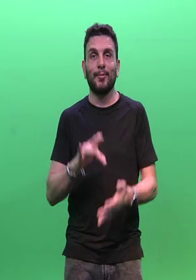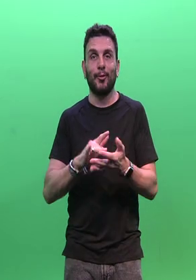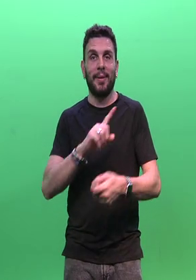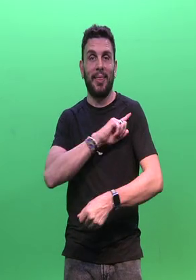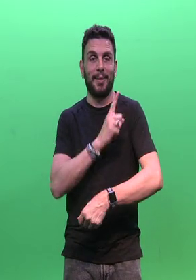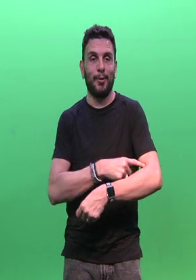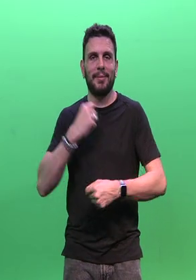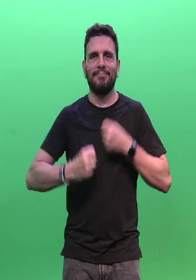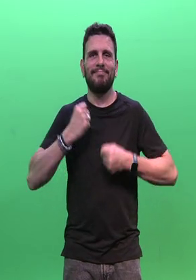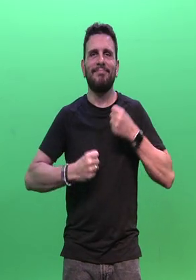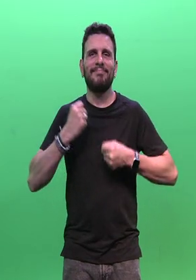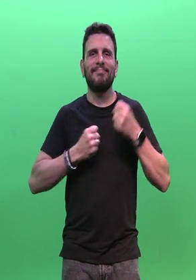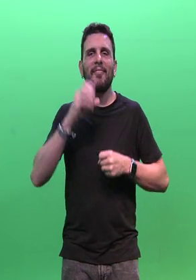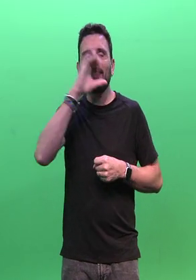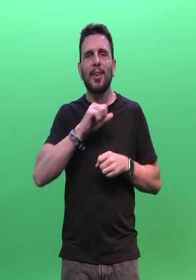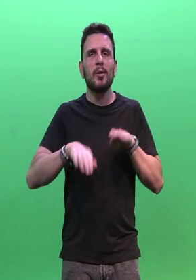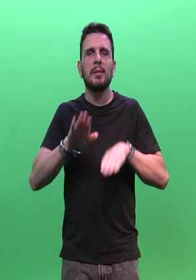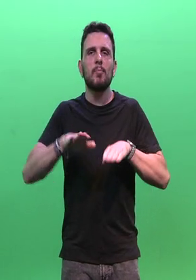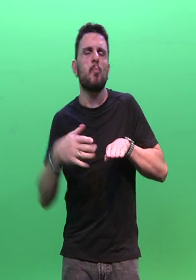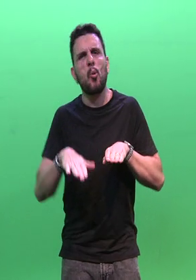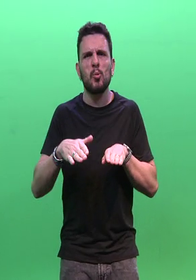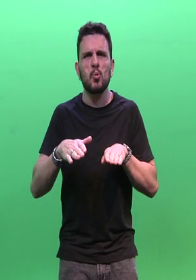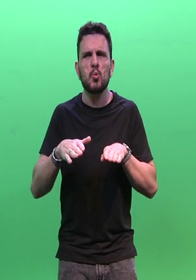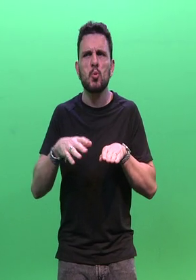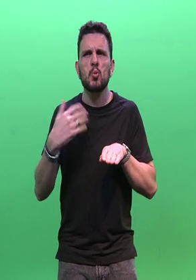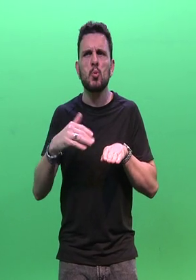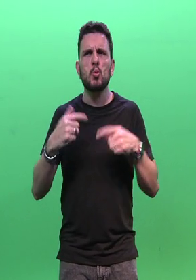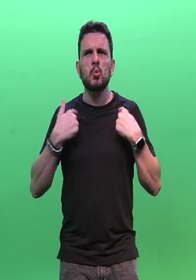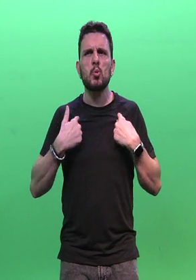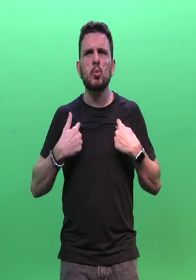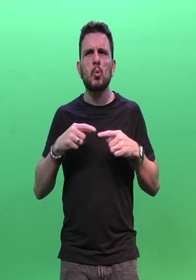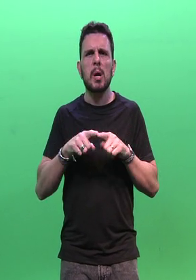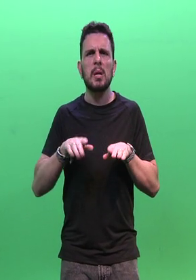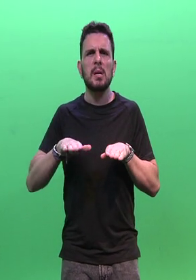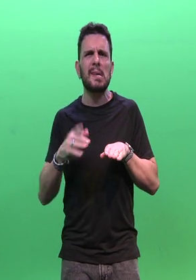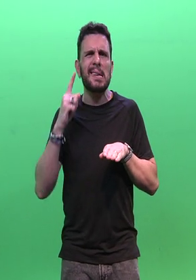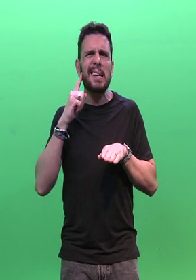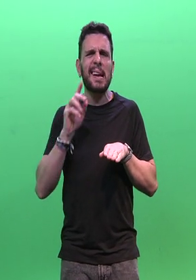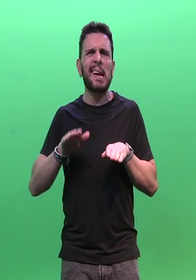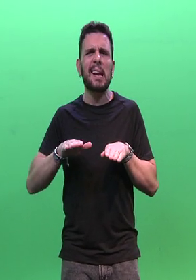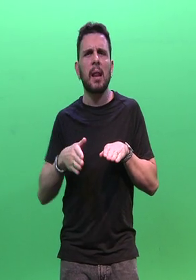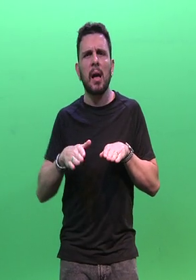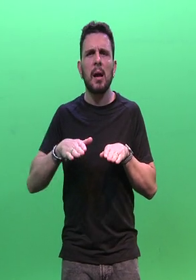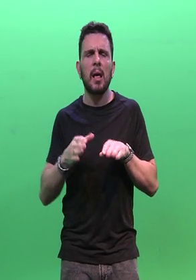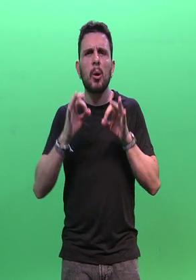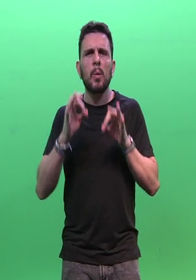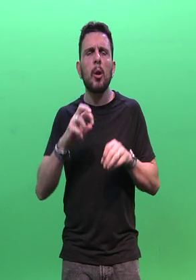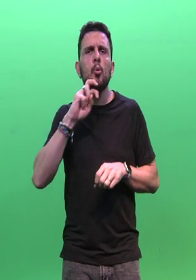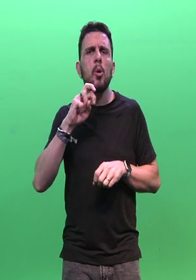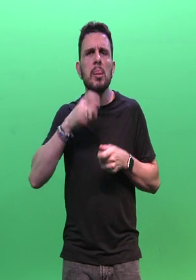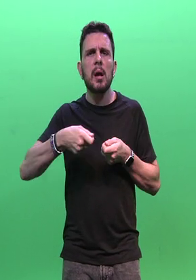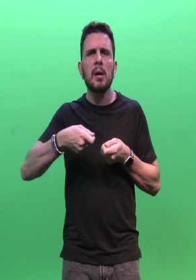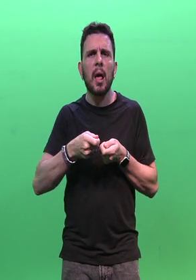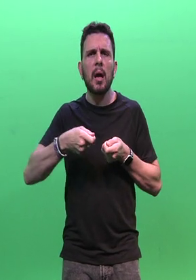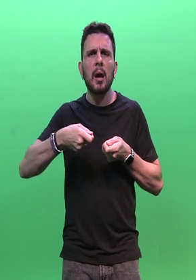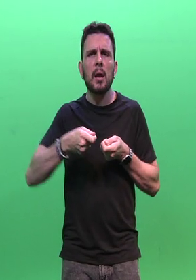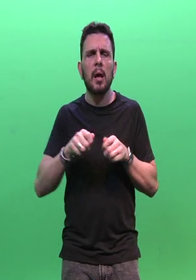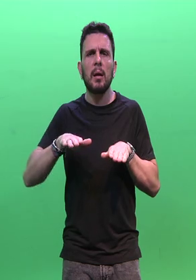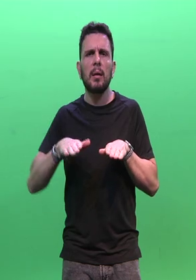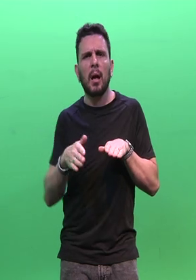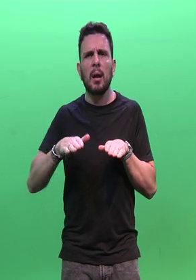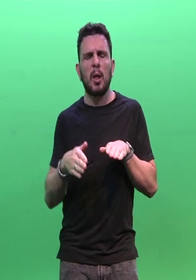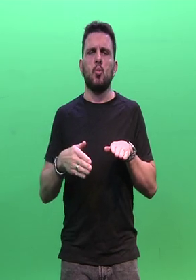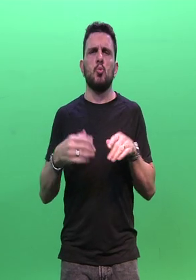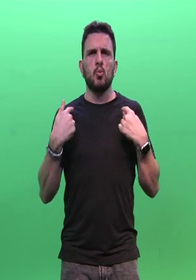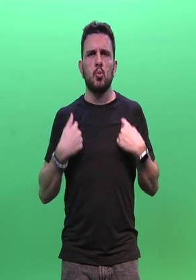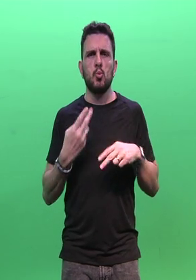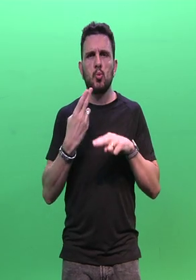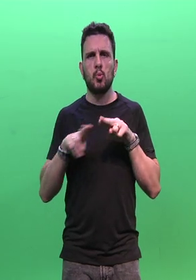Faig esport, corro, i justament em vaig torçar el peu quan estava corrent, em va fer mal i quan moc el peu sento com si estigués obrint una nou, és estrany.